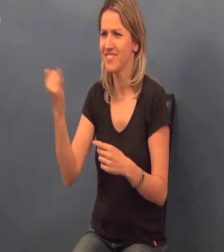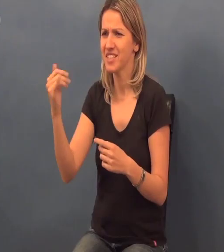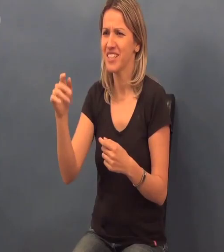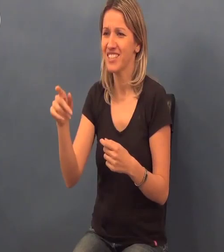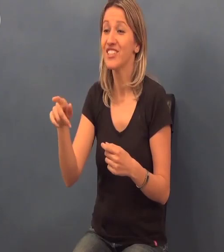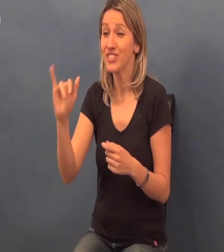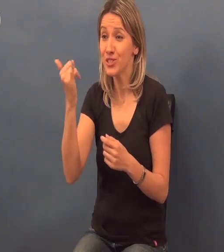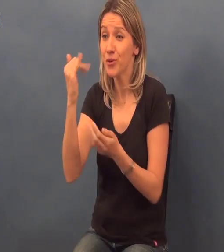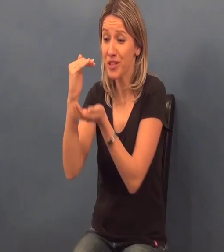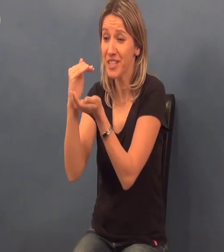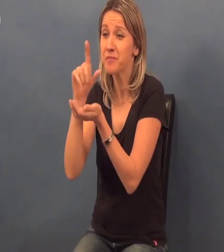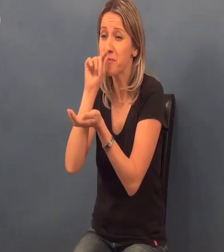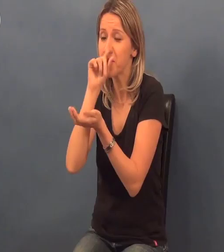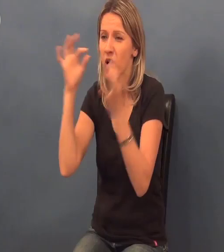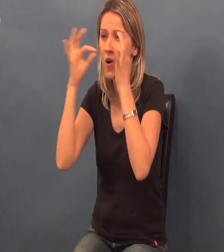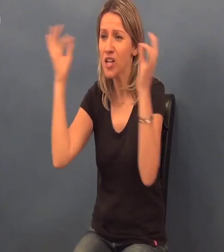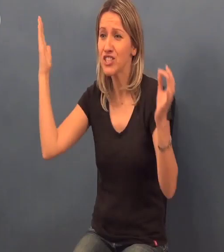Tak, mały, żółty ptaszek i czarny kot.